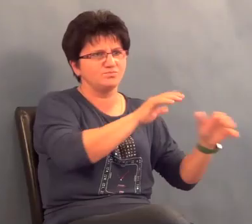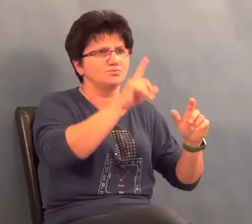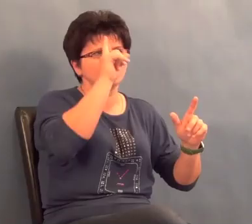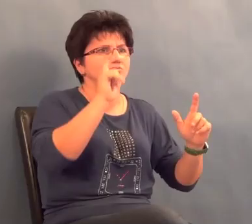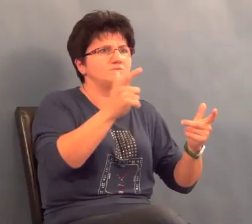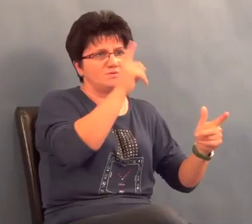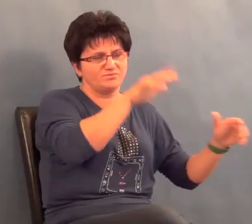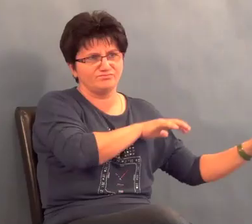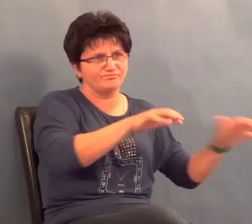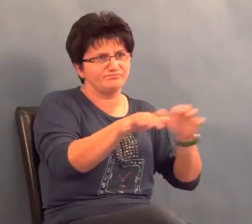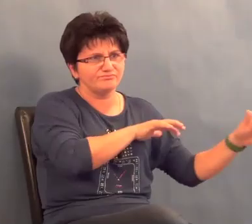Ewakuują ludzi.